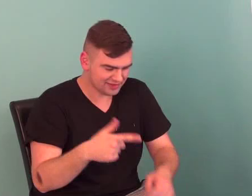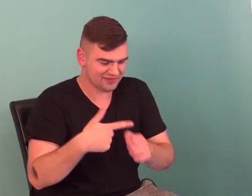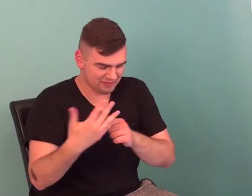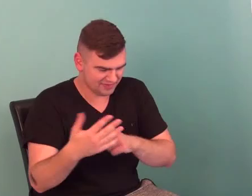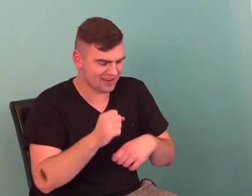To dwudziesty piąty.